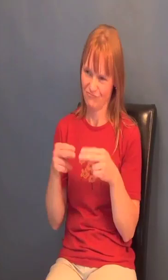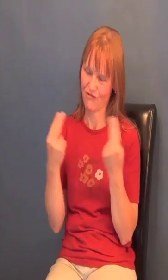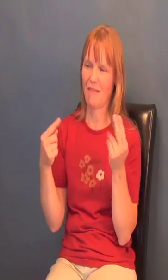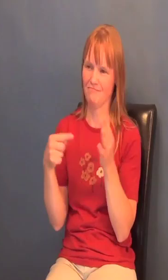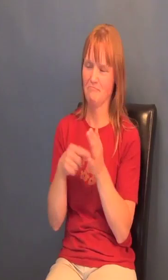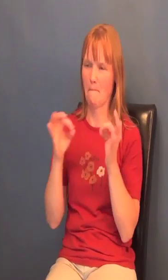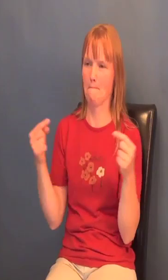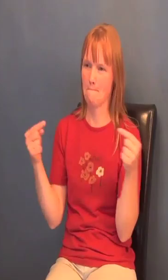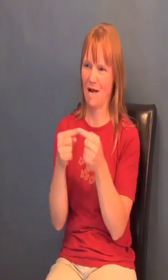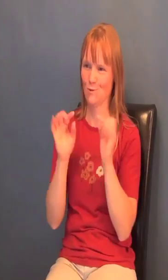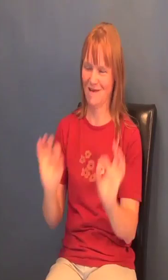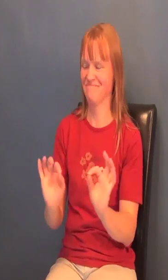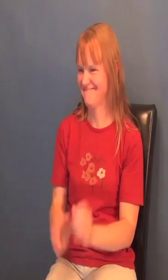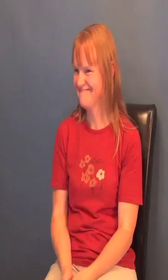To jest właśnie ten dzień, który pasuje.